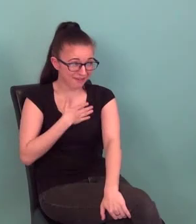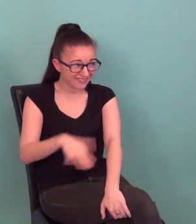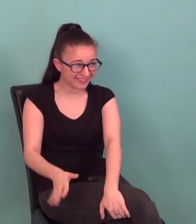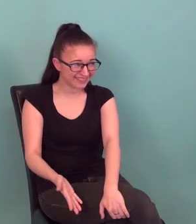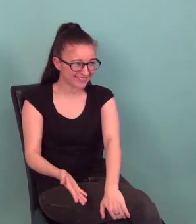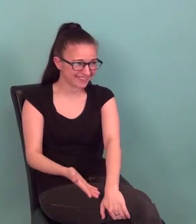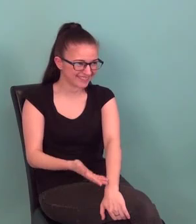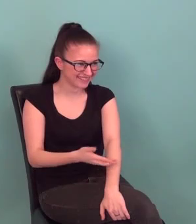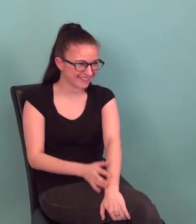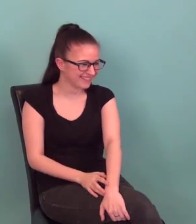Jak ma wyjść?